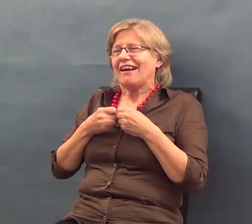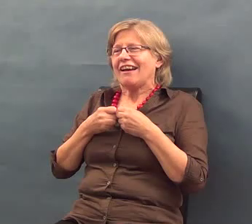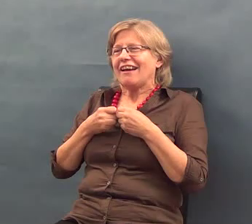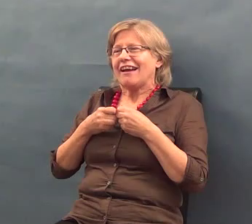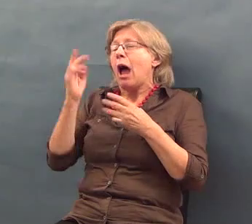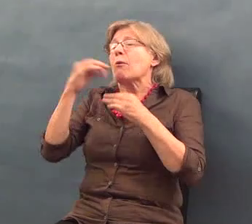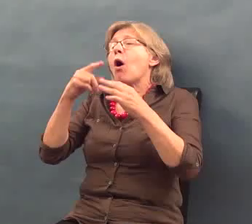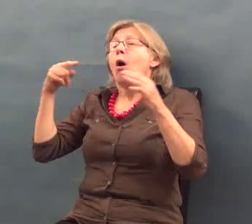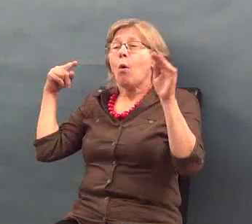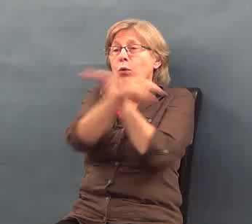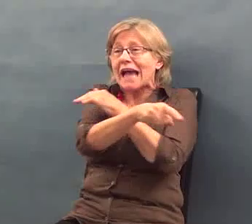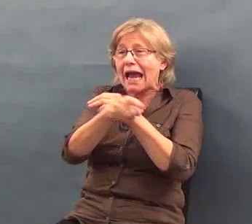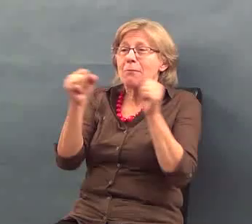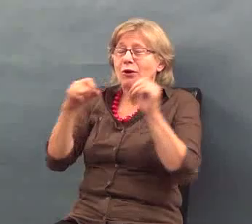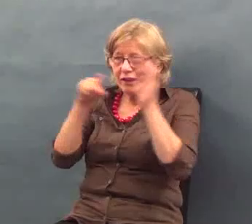Potem uciekł, bo się bał.